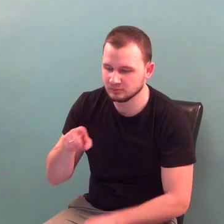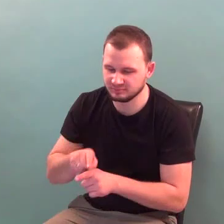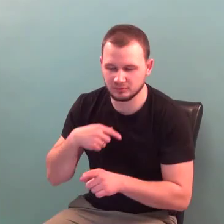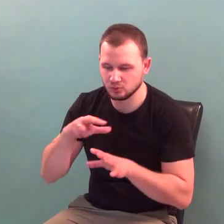Tak samo.